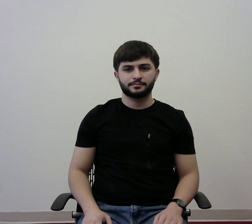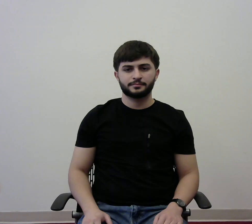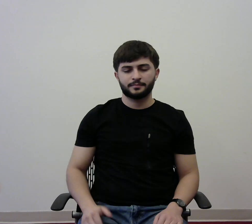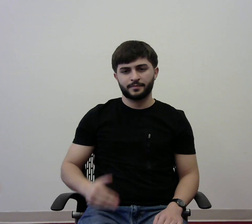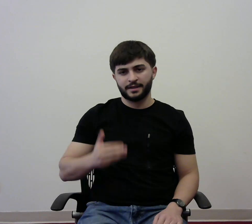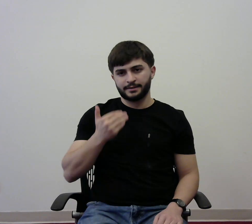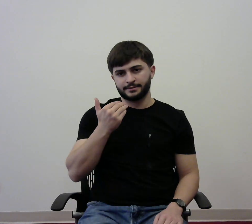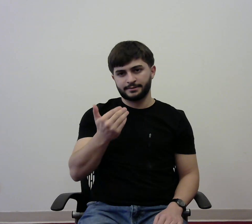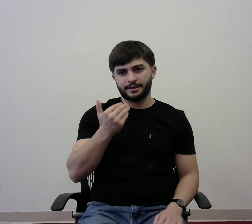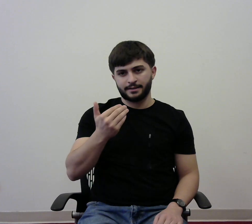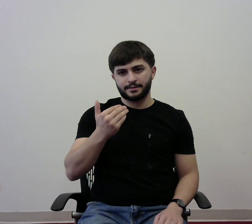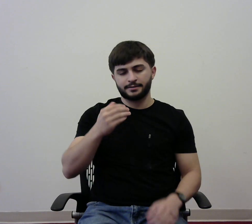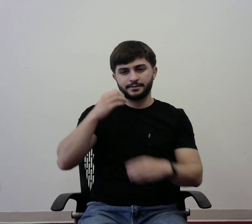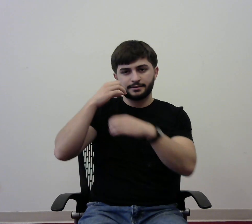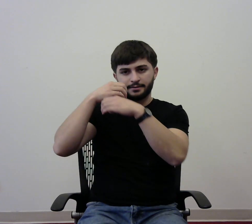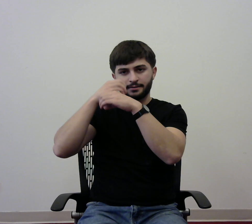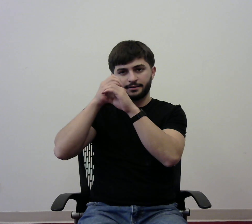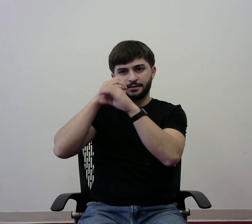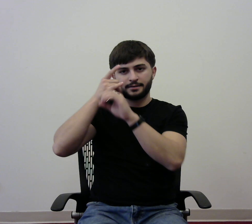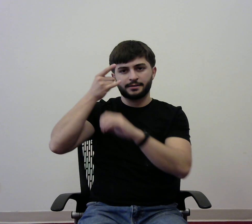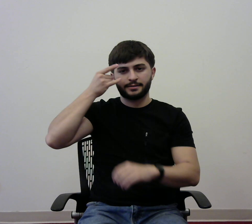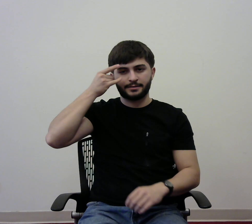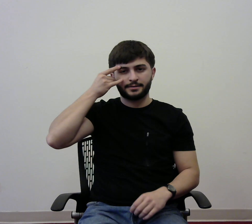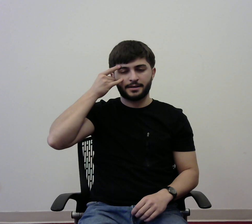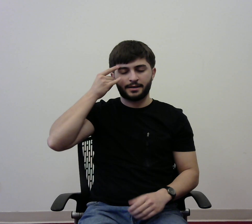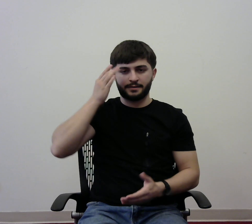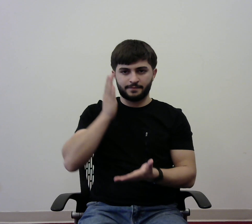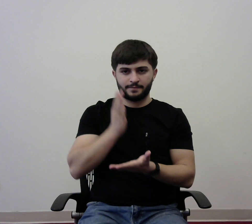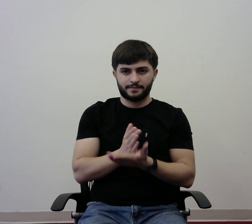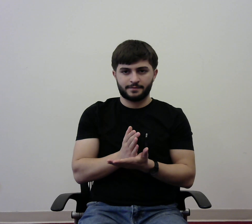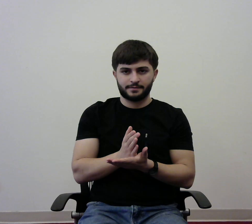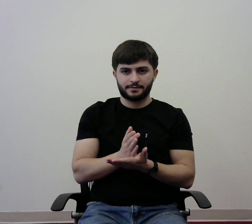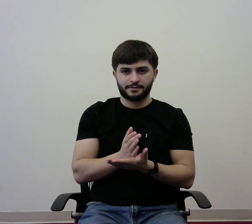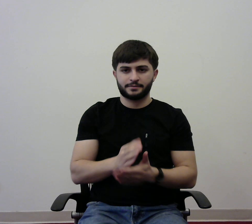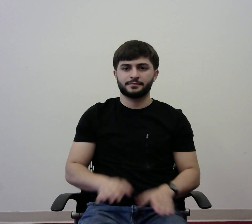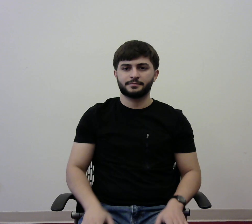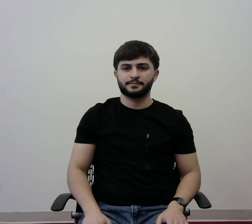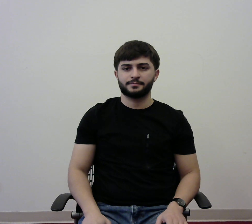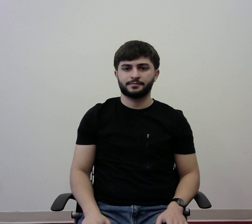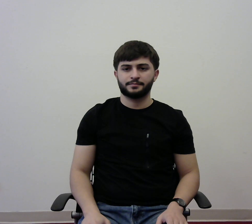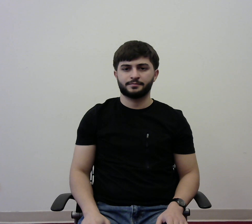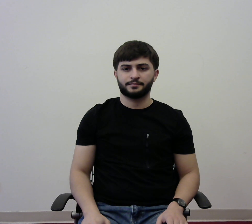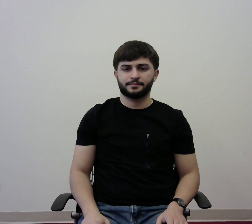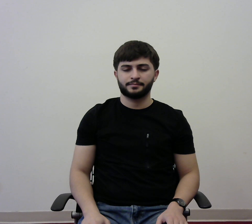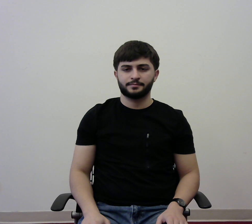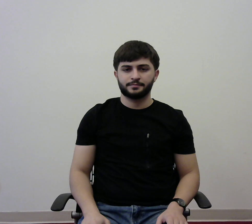Sənin instagramın var?